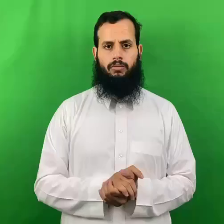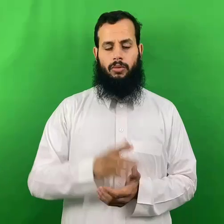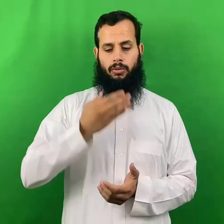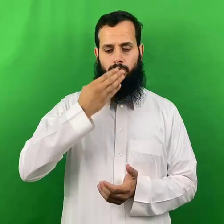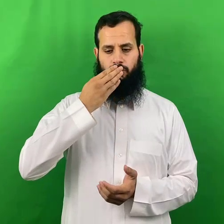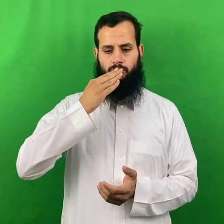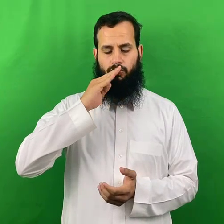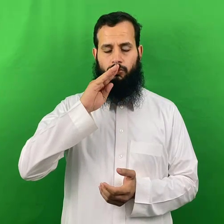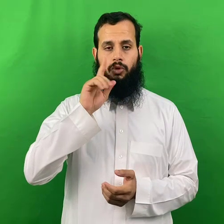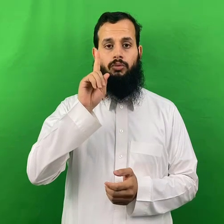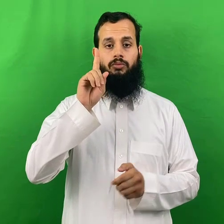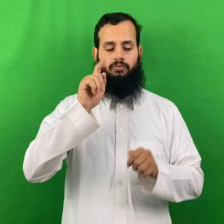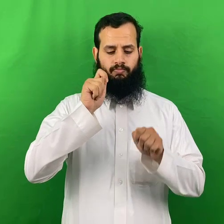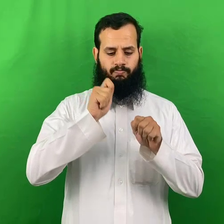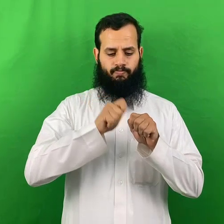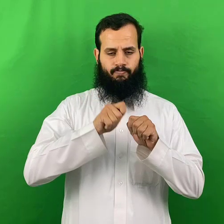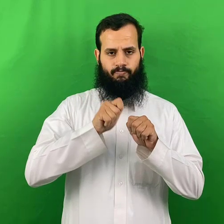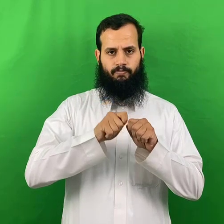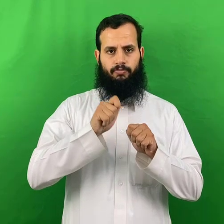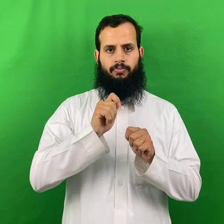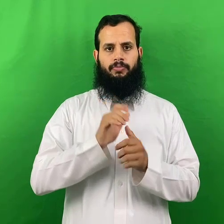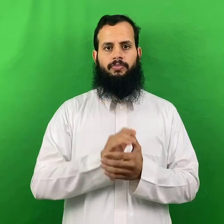أحمده سبحانه